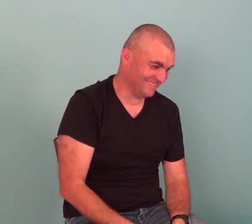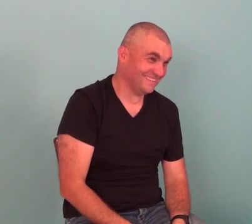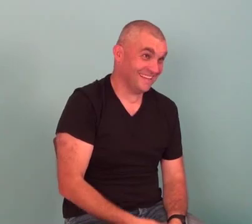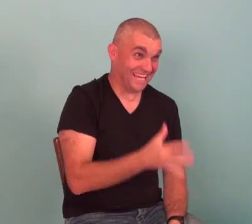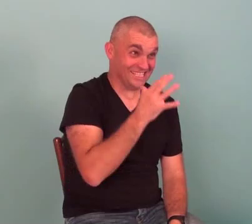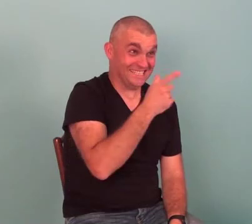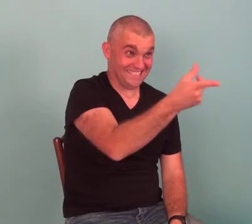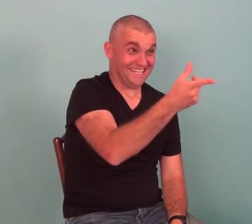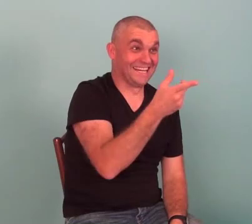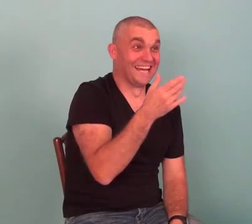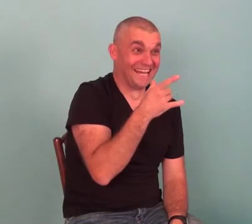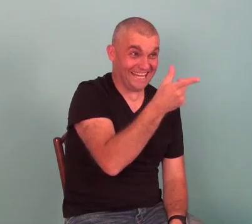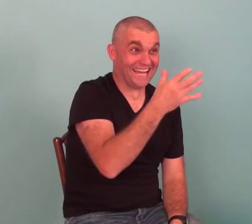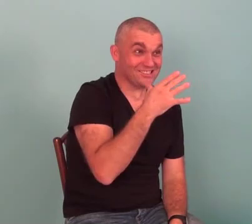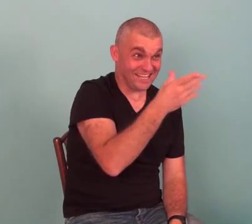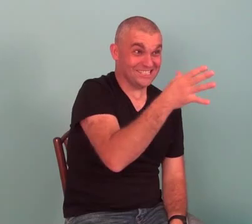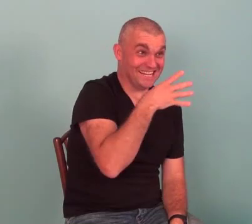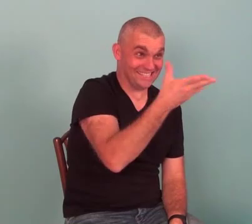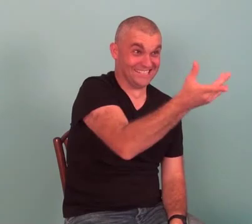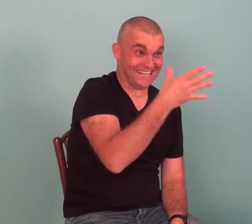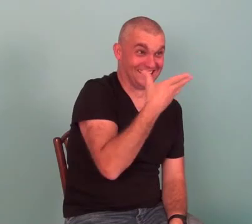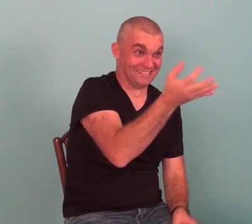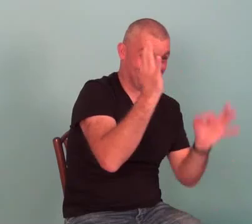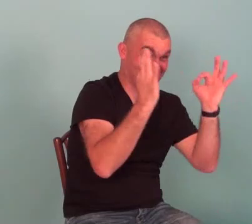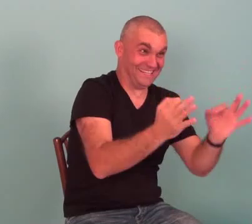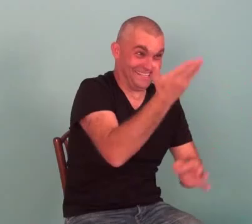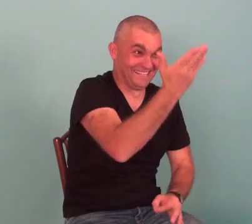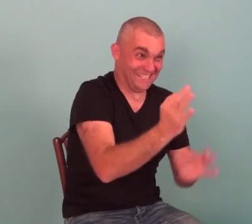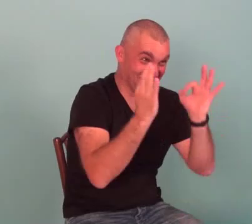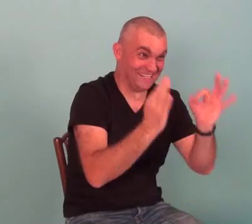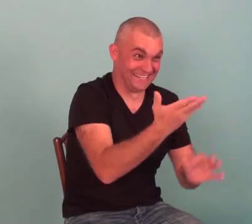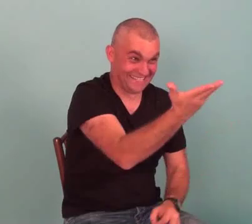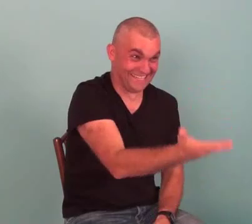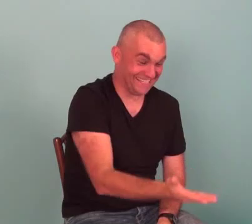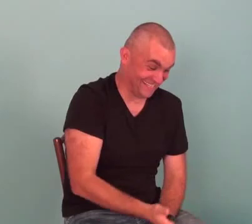Jesteś Żydem, pasuje ci być żydem.